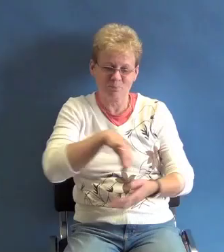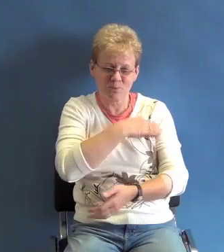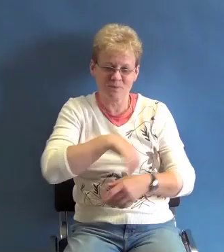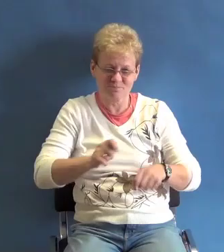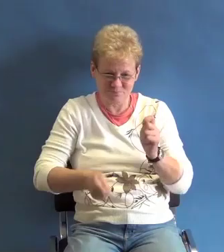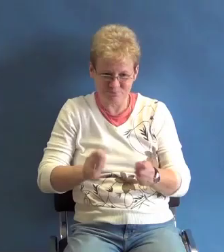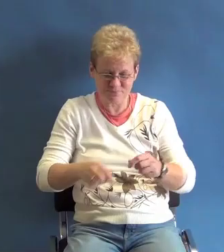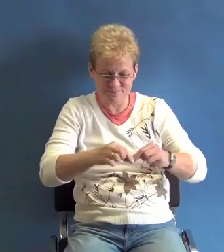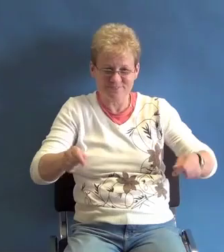Dźwięk skrzypiec.